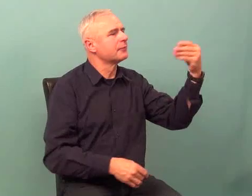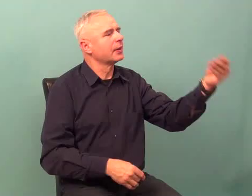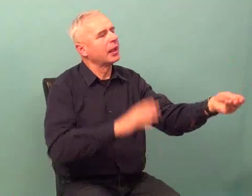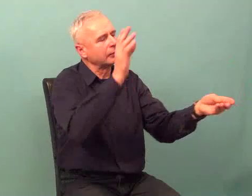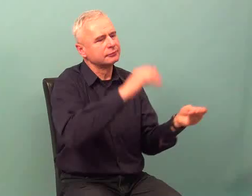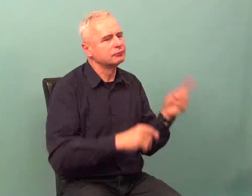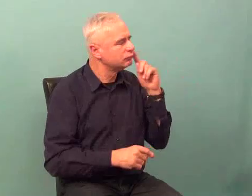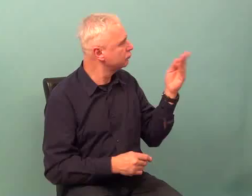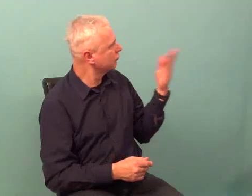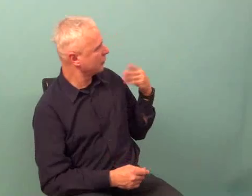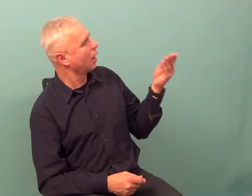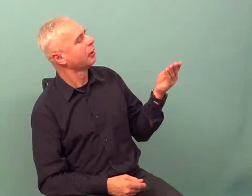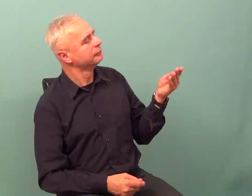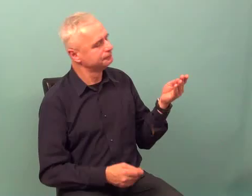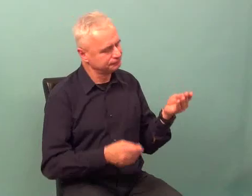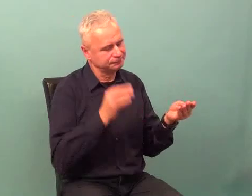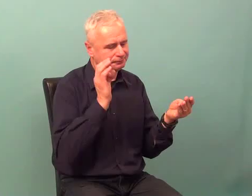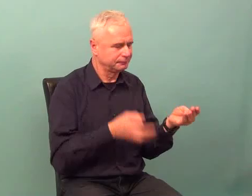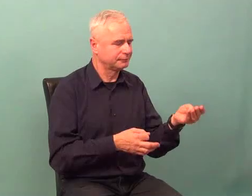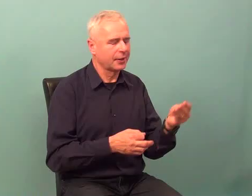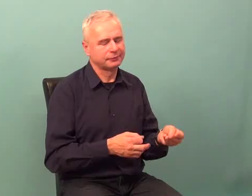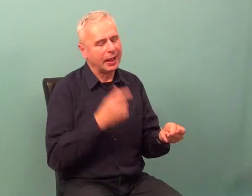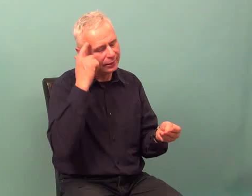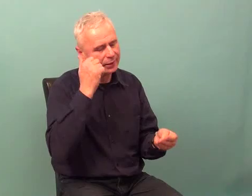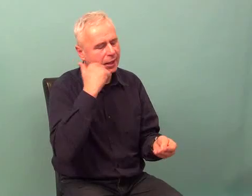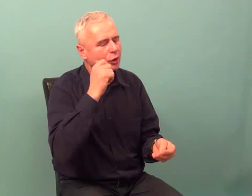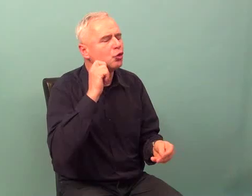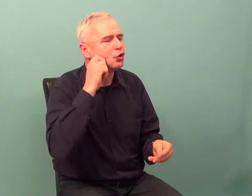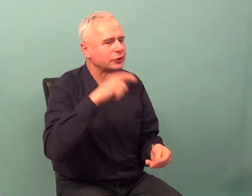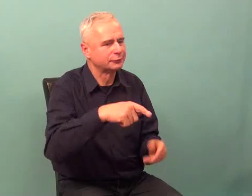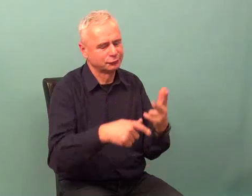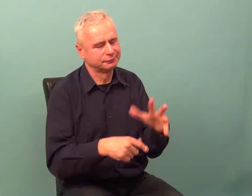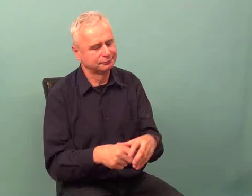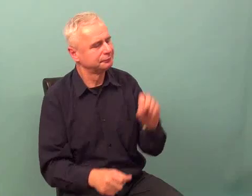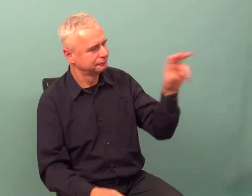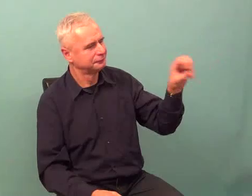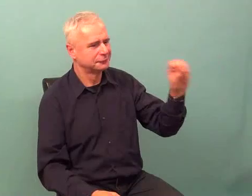Chłopiec odebrał kapelusz, a w zamian dał mu trzy gruszki.